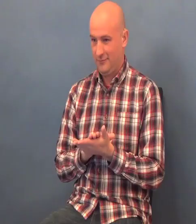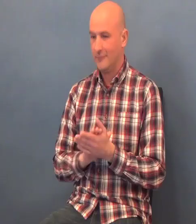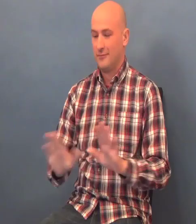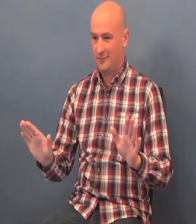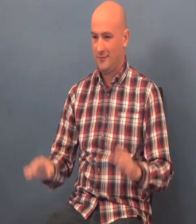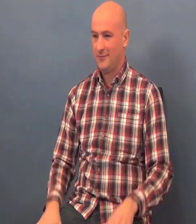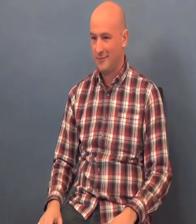Już.